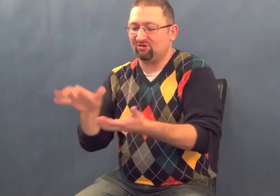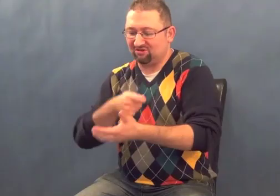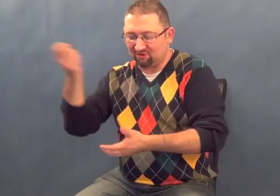Wyjeżdżam.